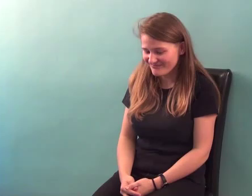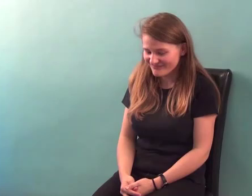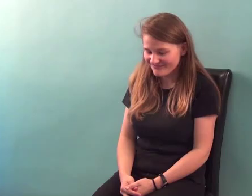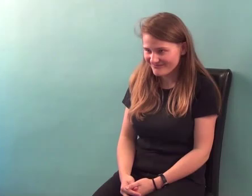Siódma.